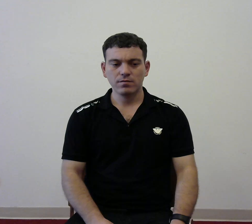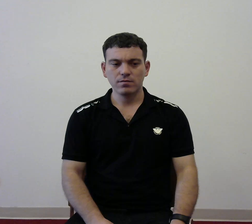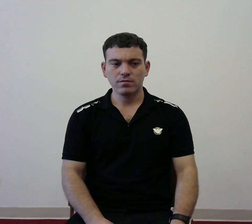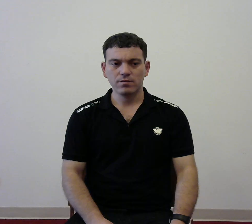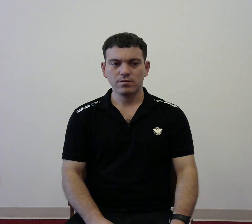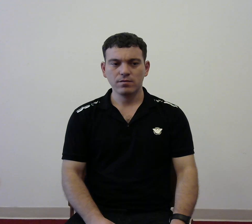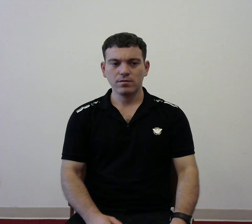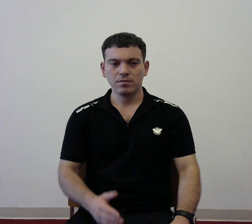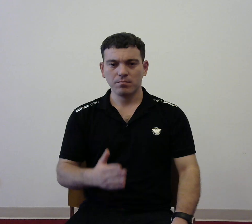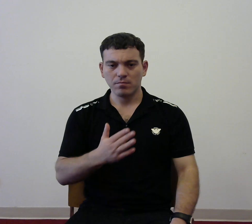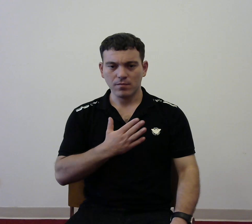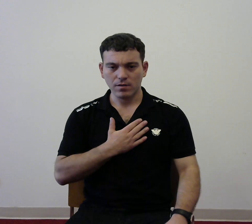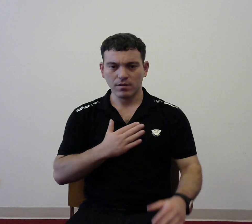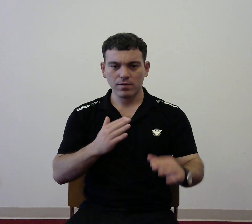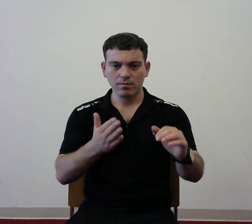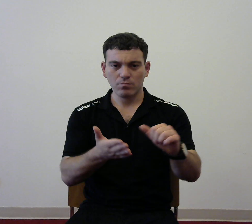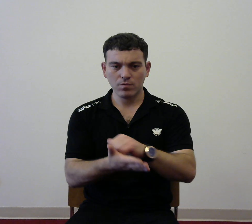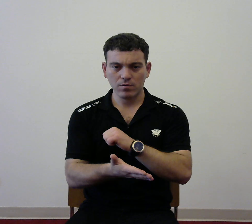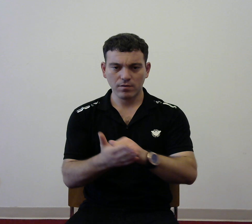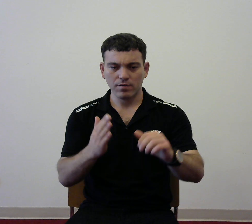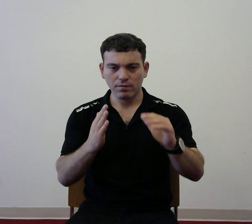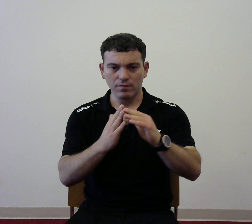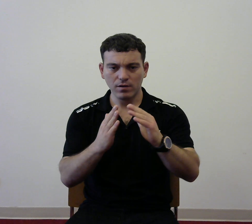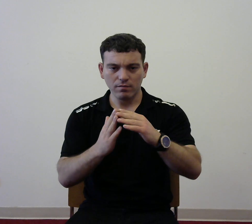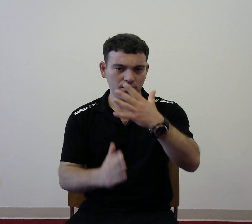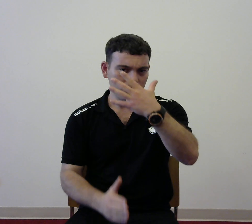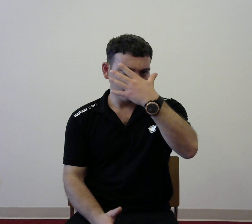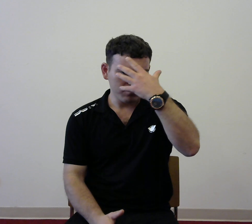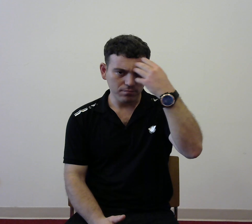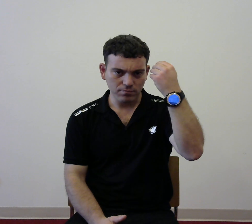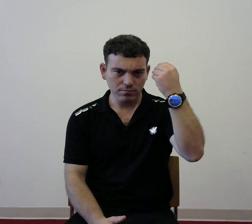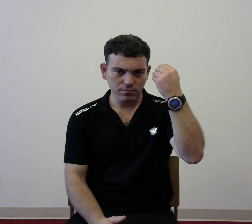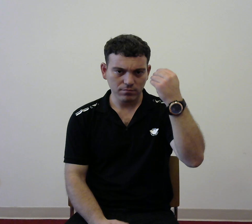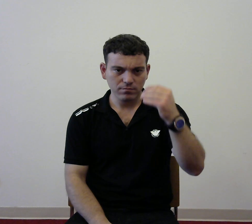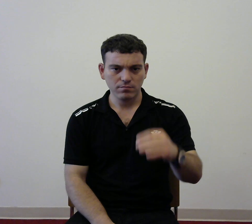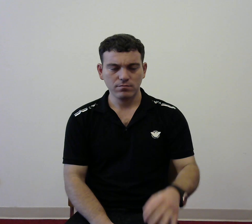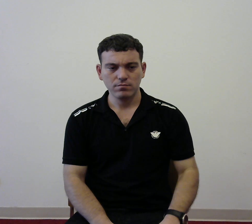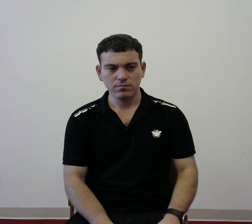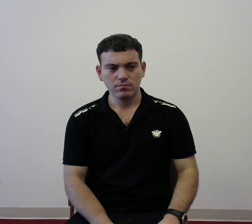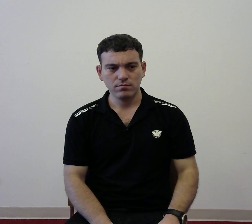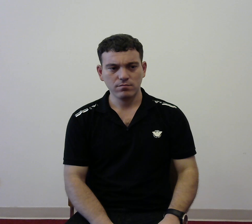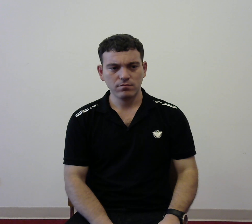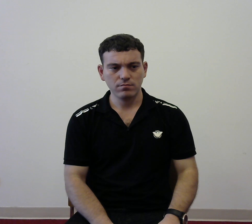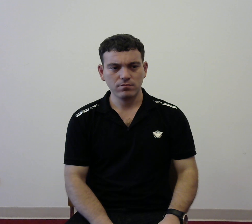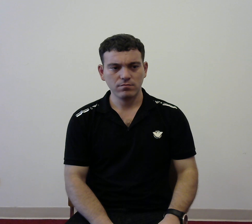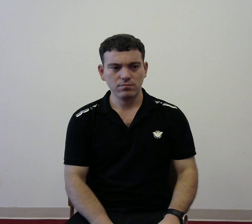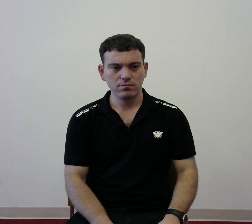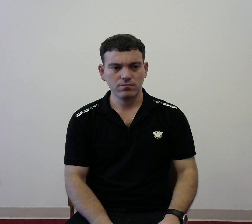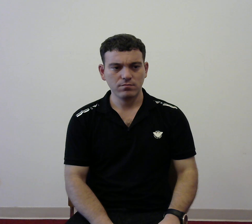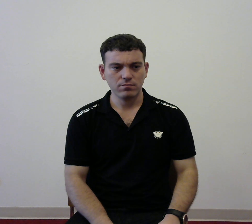Mən sənədlərimi evdə unutmuşam